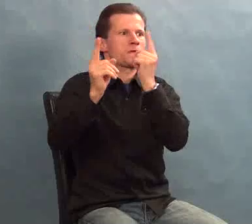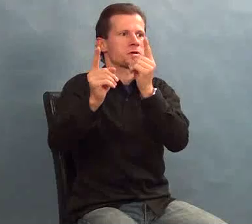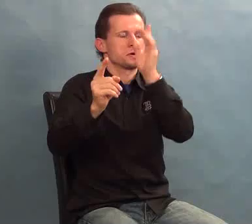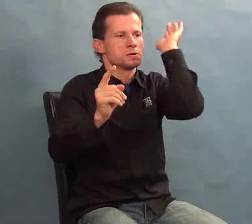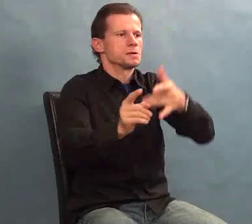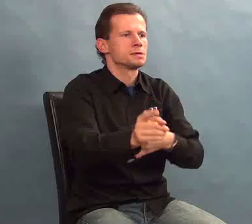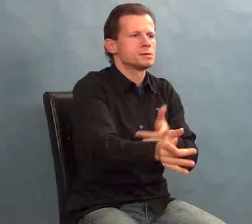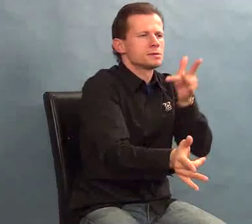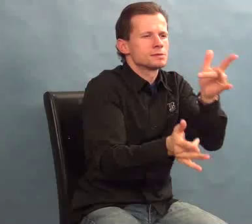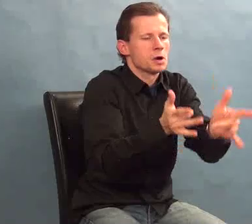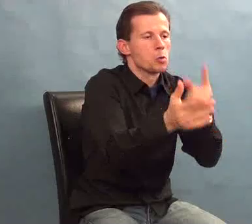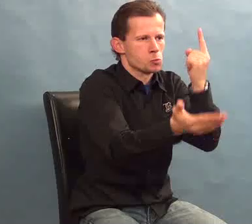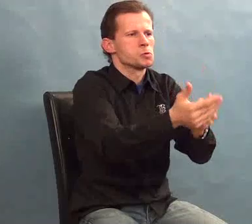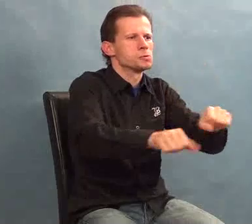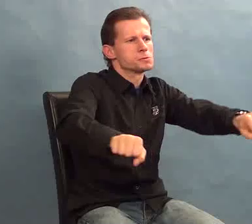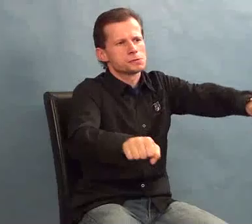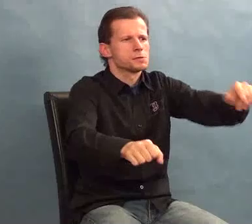Chłopiec jedzie z trudem na rowerze.